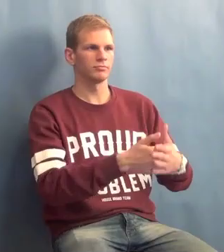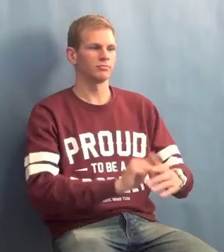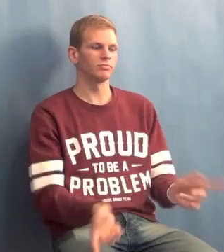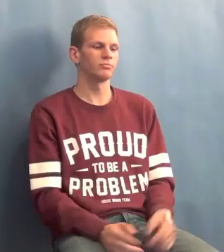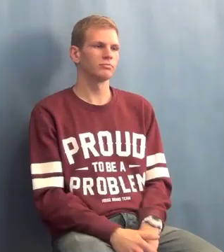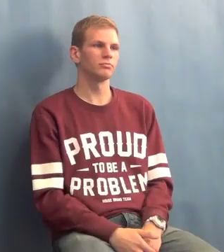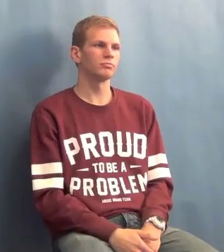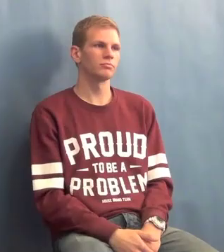Zamknięty, nie wolno.